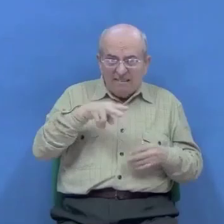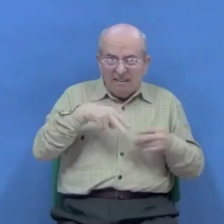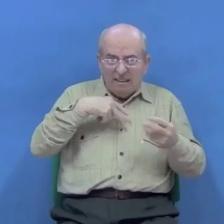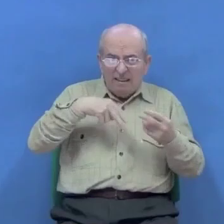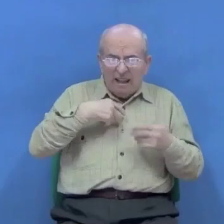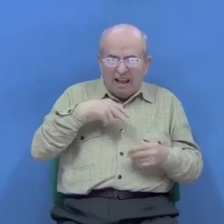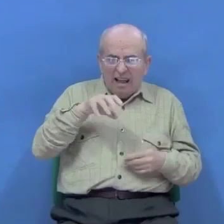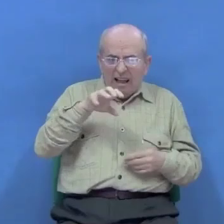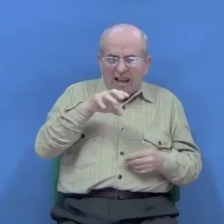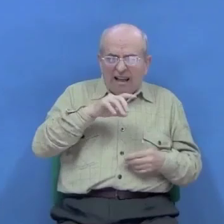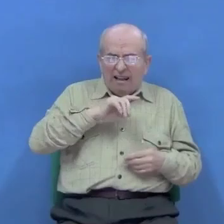Widziałem, jak tam chodzili.